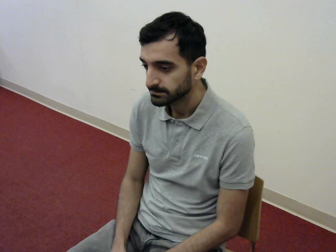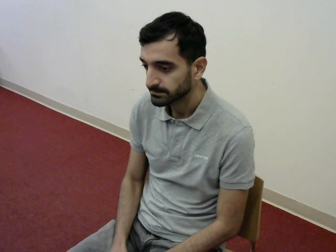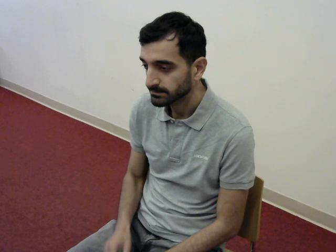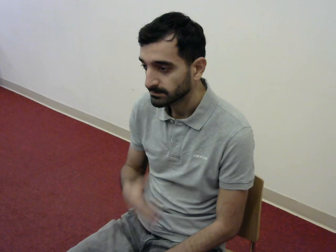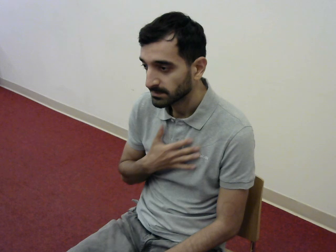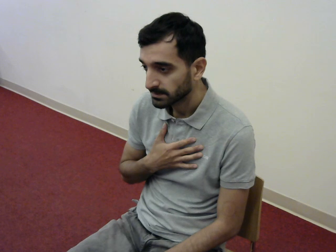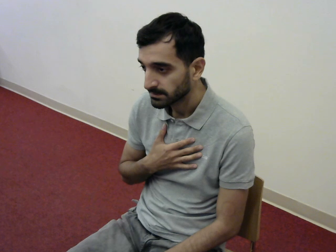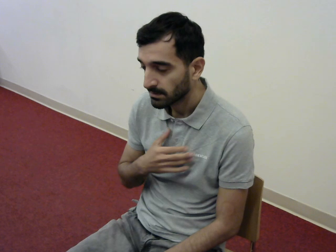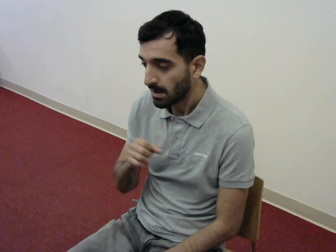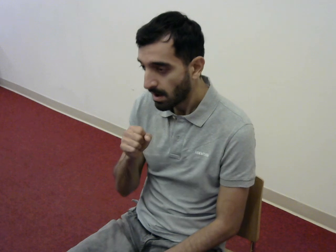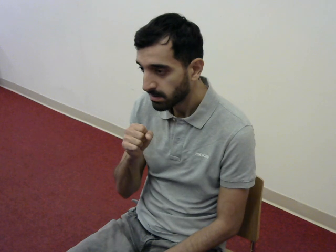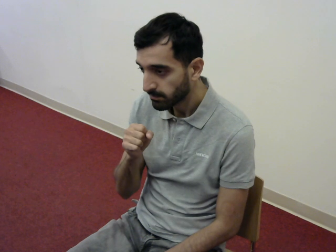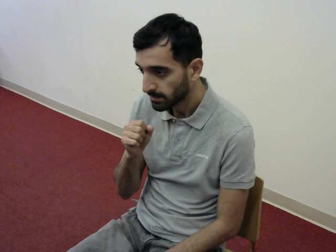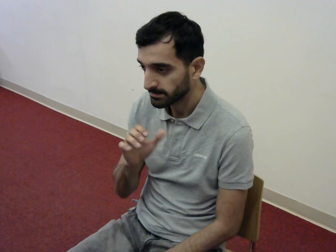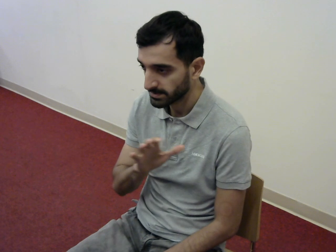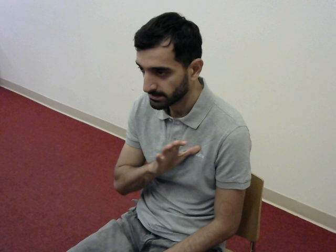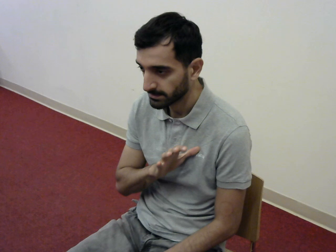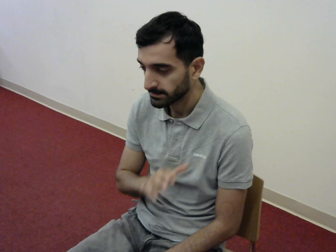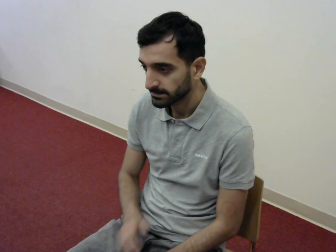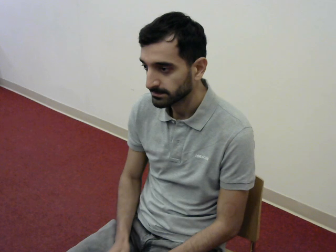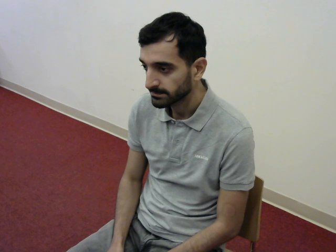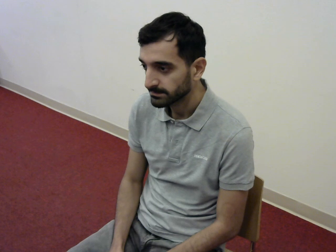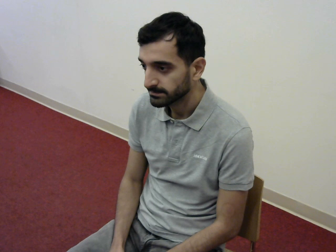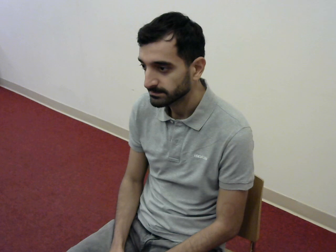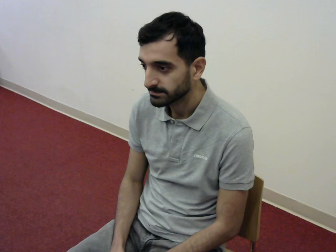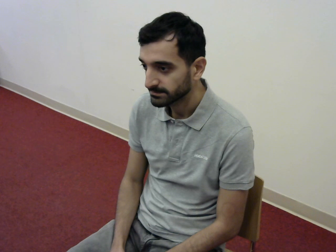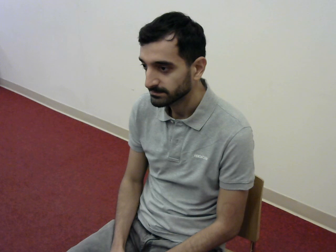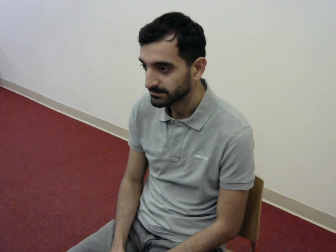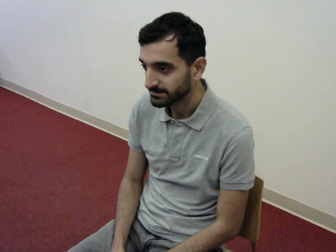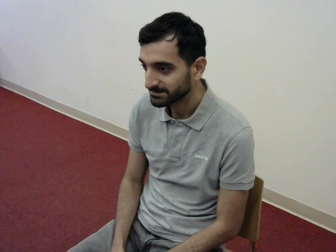Mən zökəm olmuşam